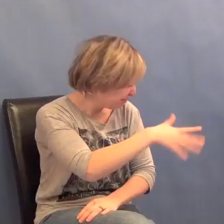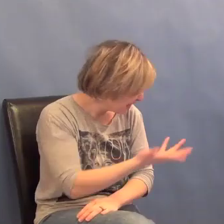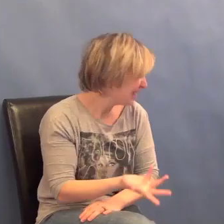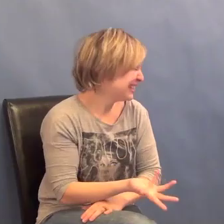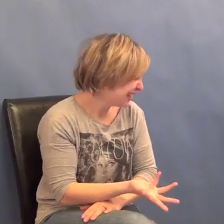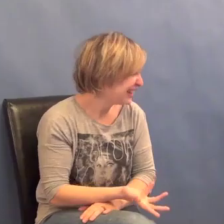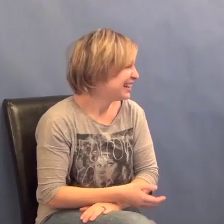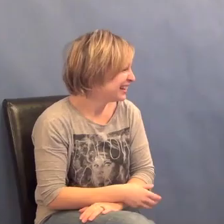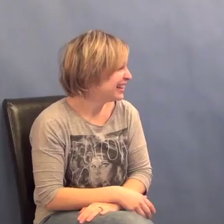No.